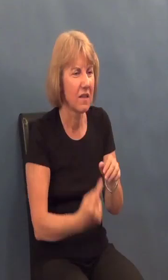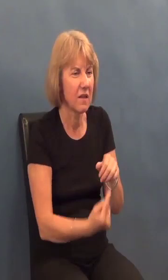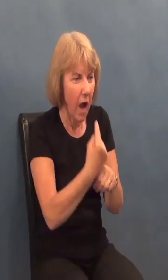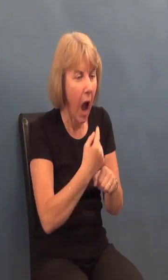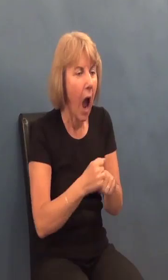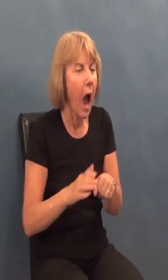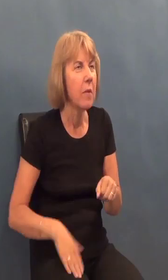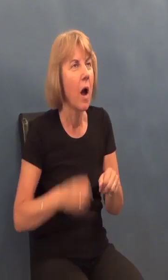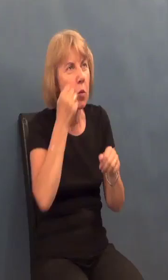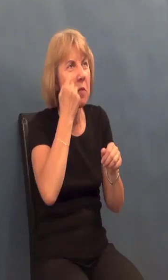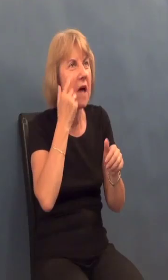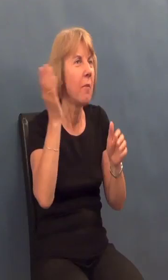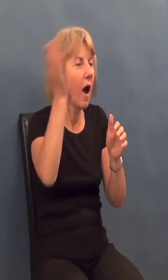A pies bawi się ulem trącając go łapą.